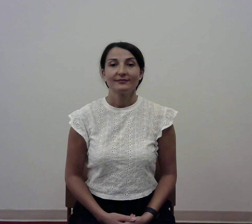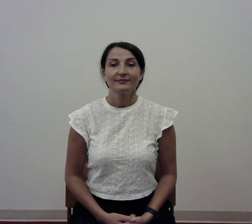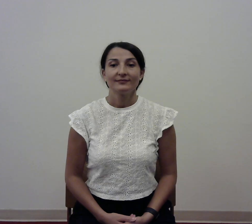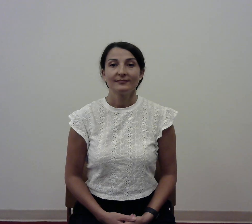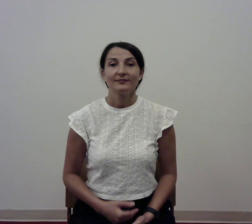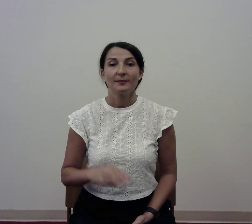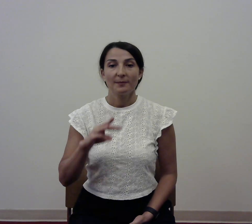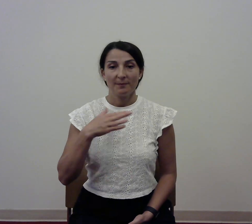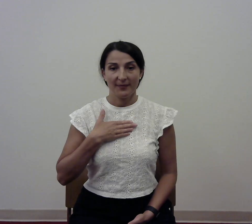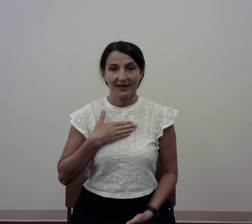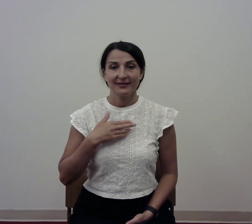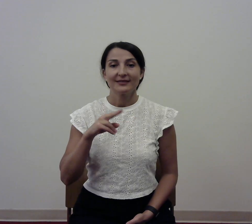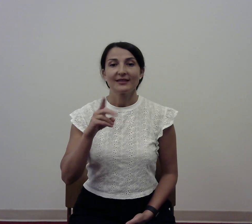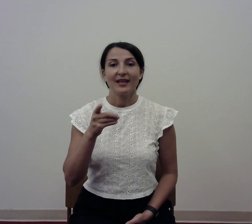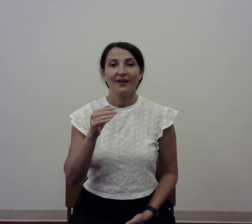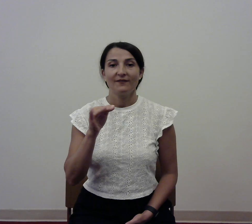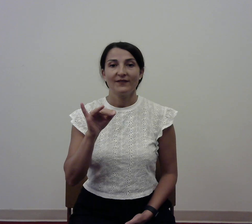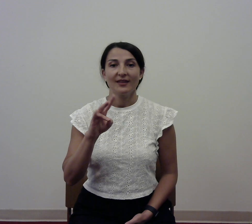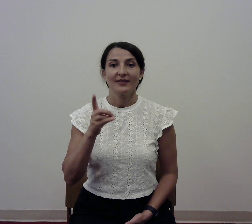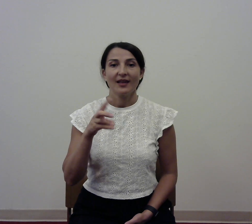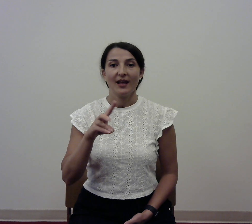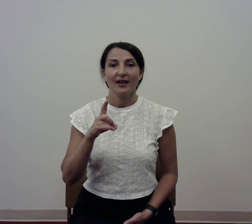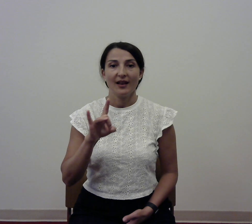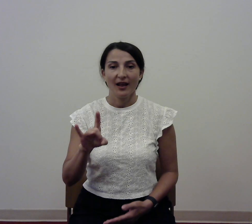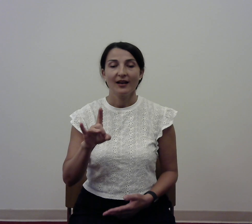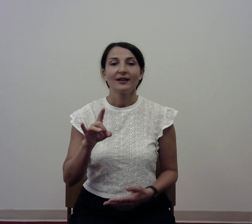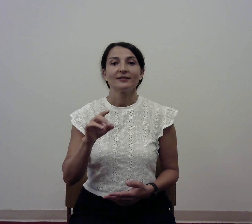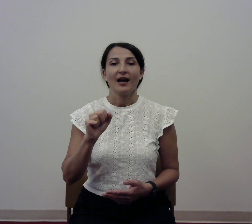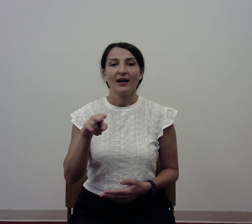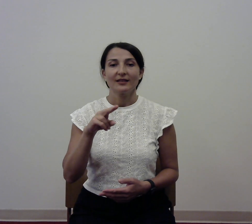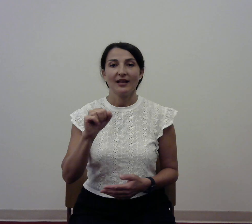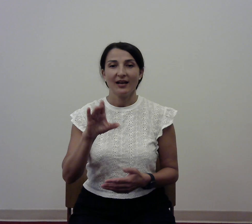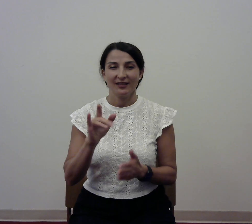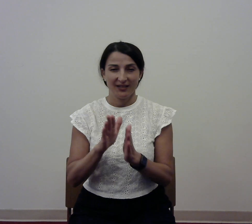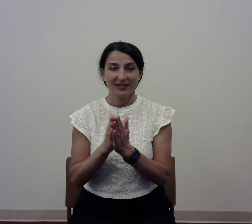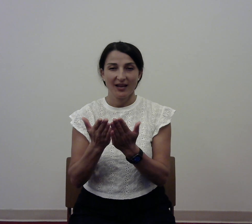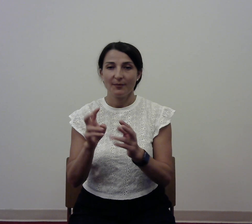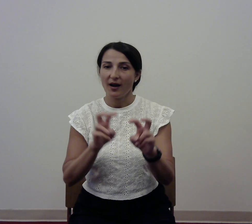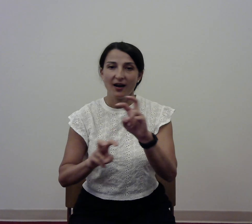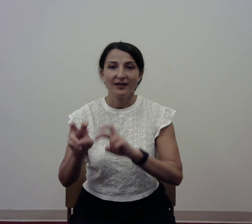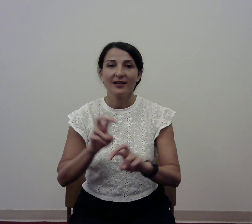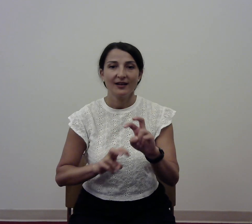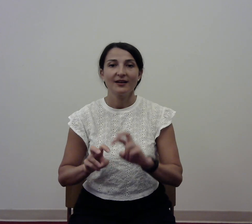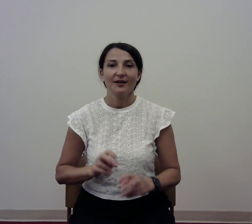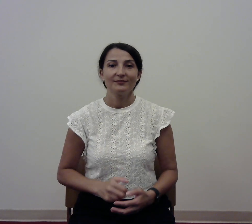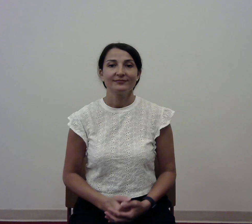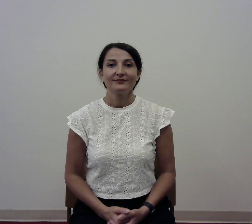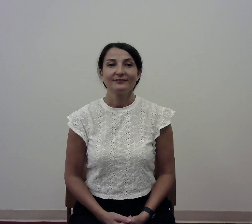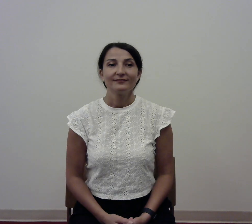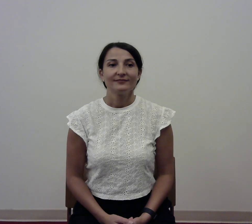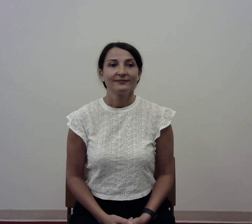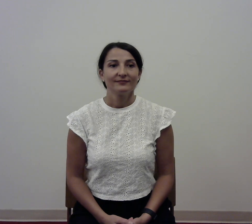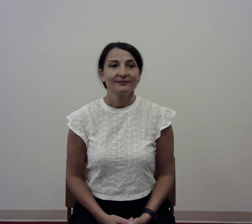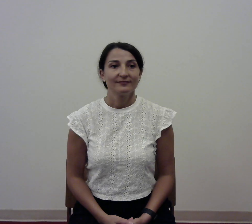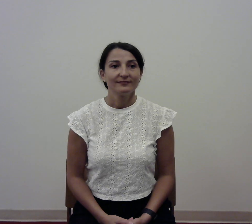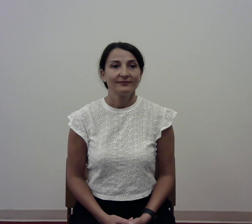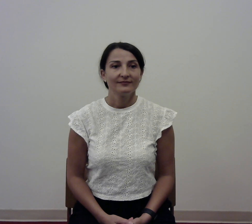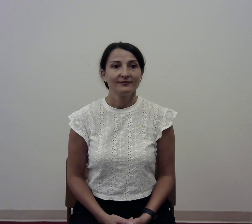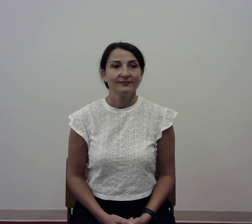Mən "Dəfinələr Adası" kitabını axtarıram